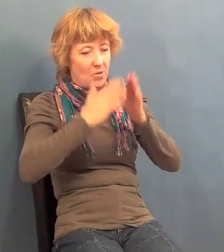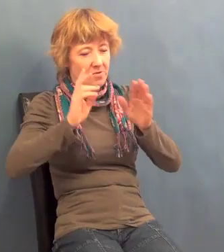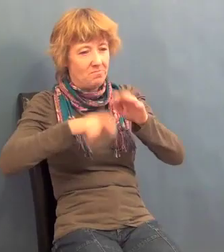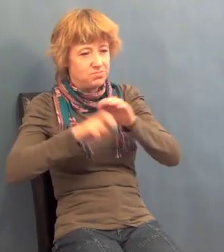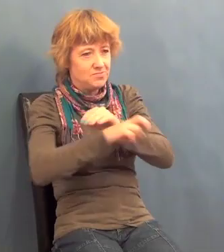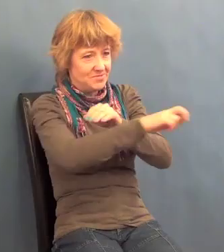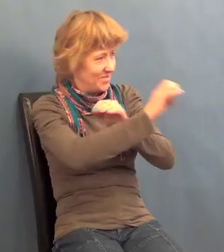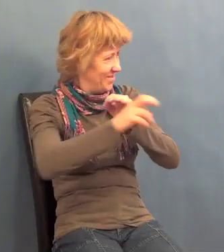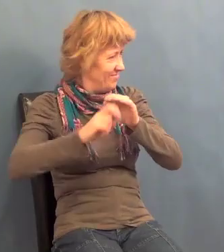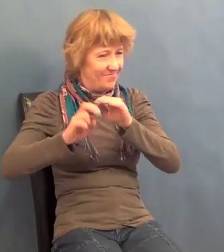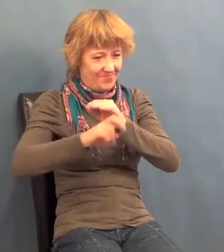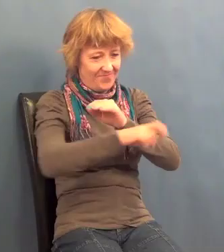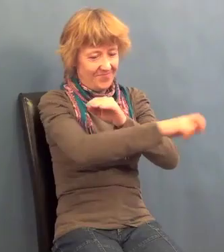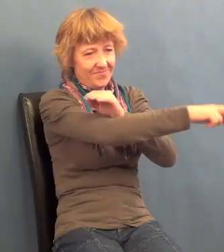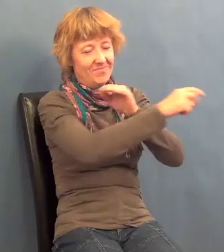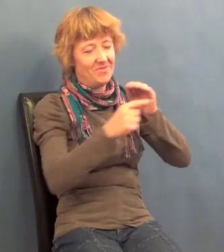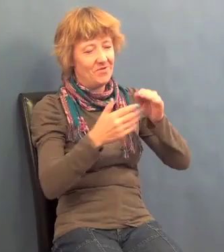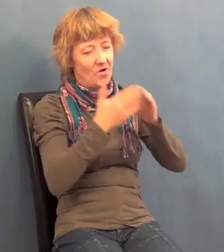Schodzi na dół, wybiega, chowa się tam.